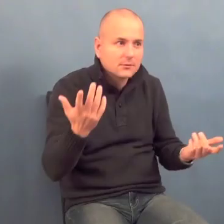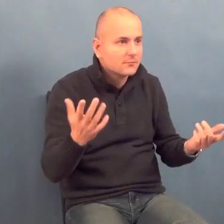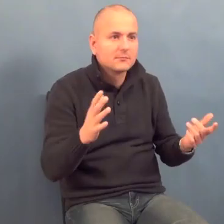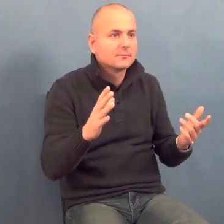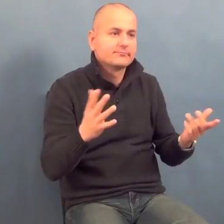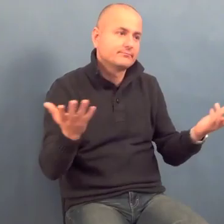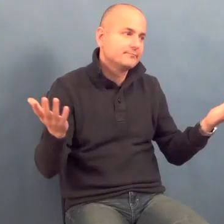"No cóż."